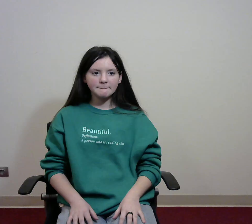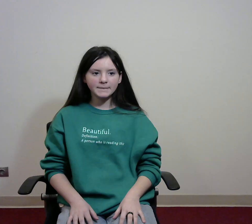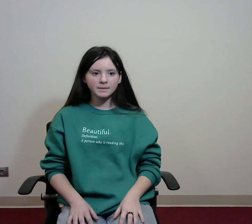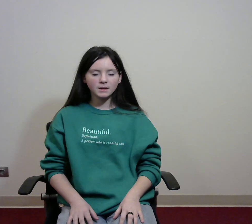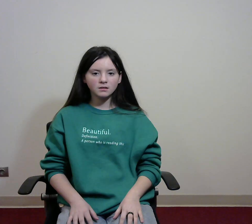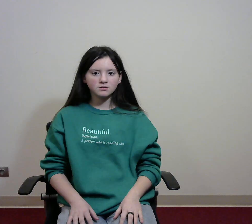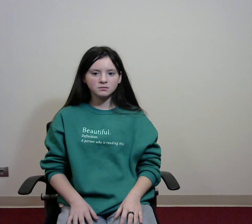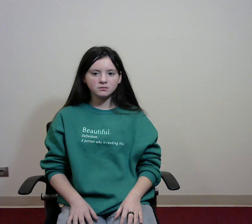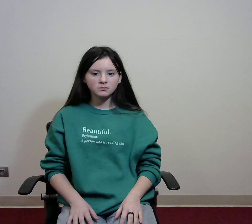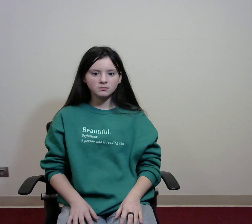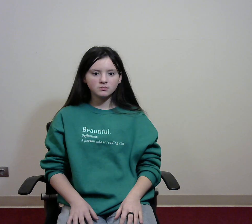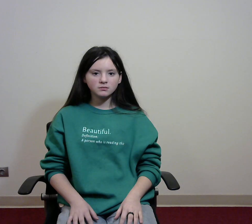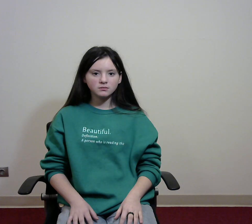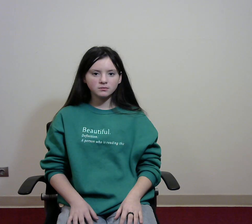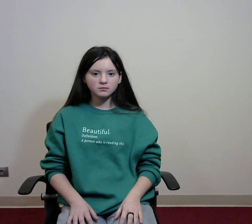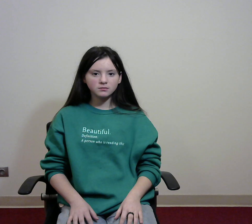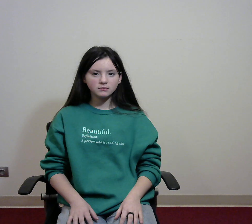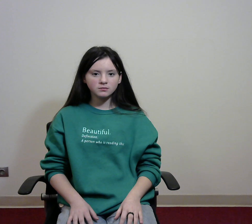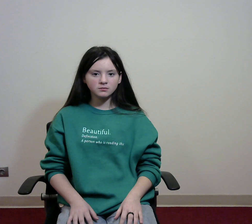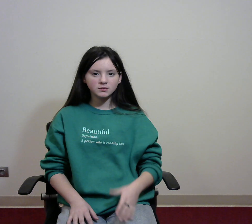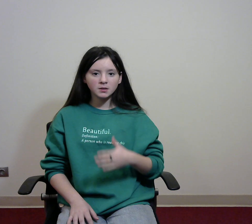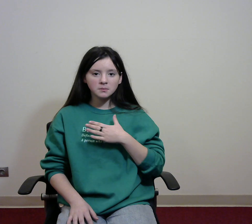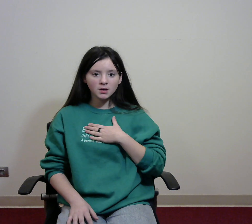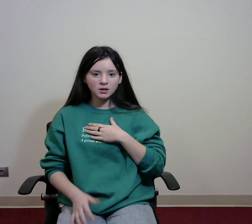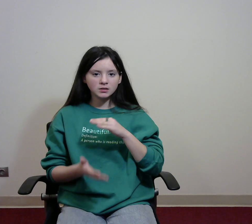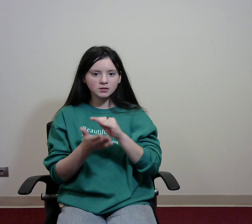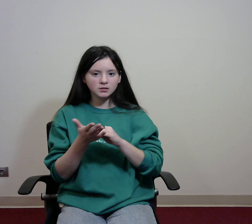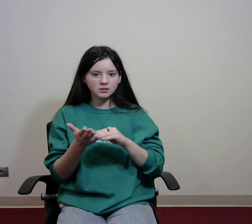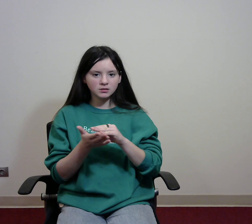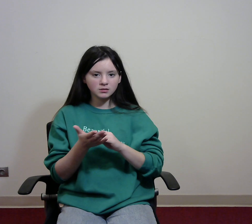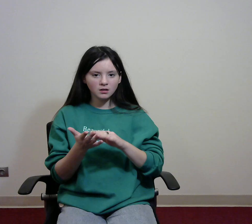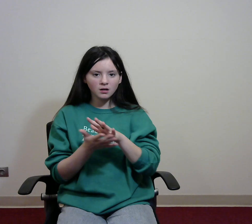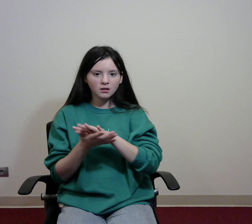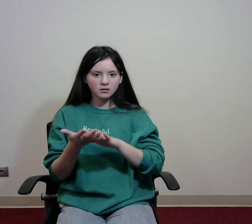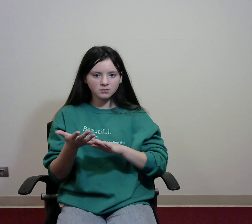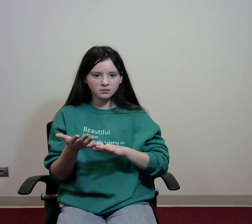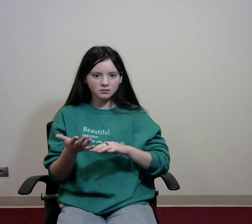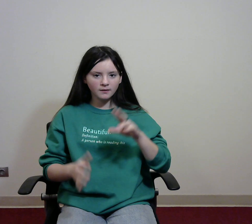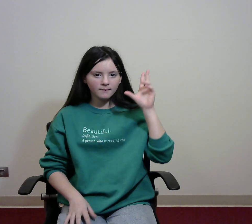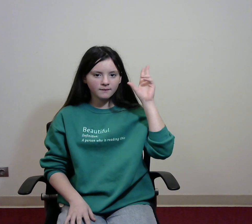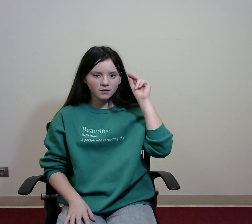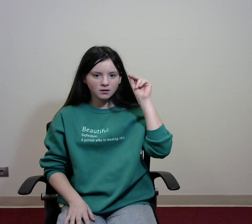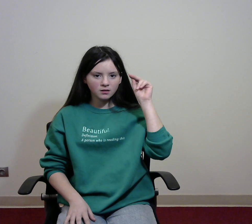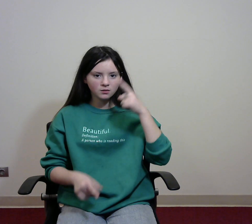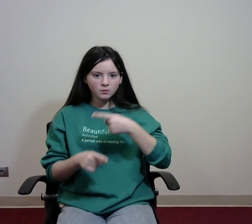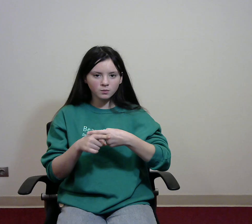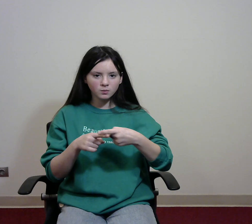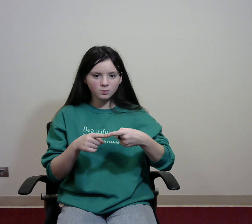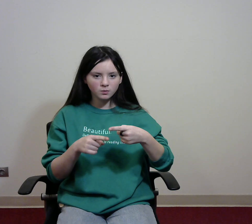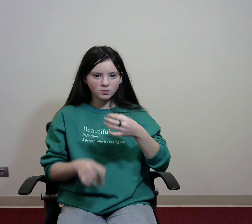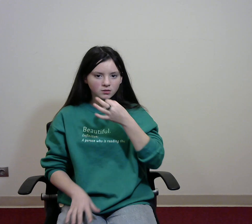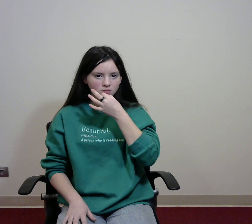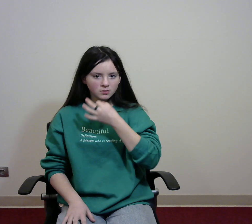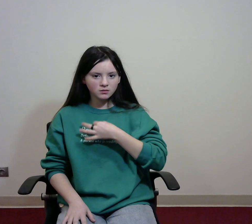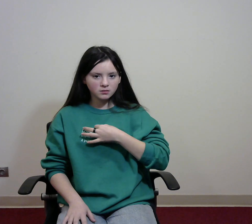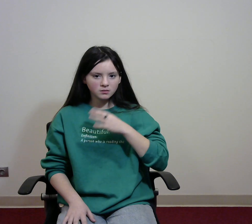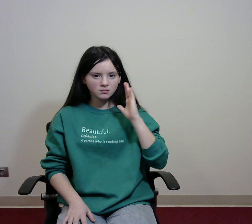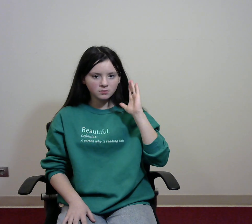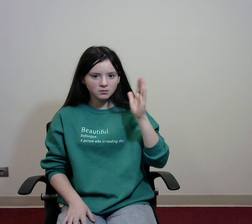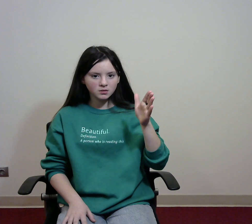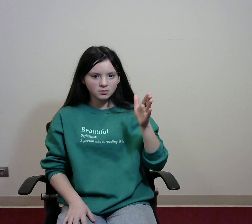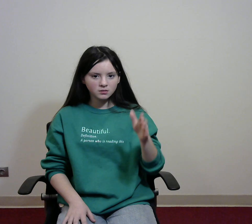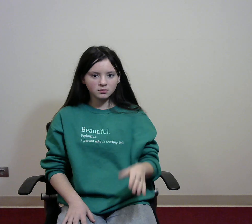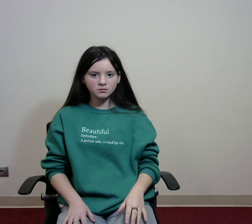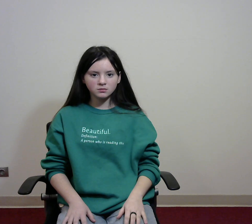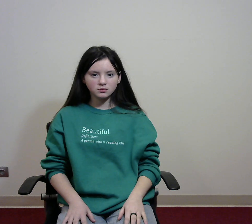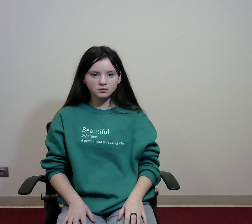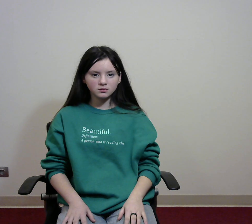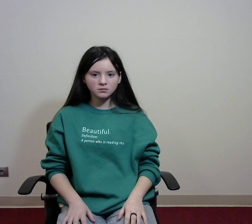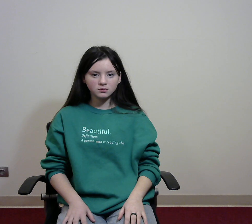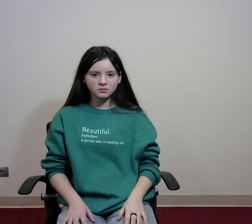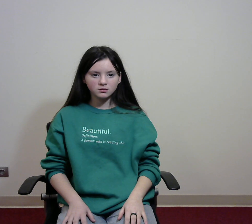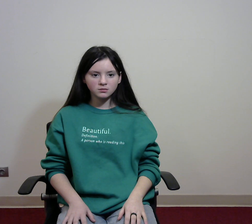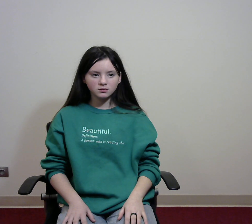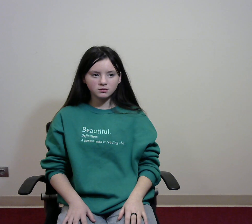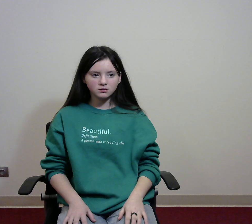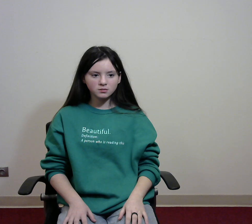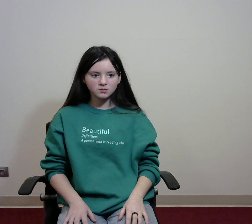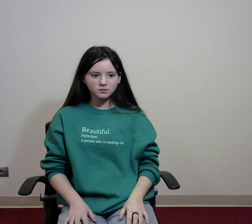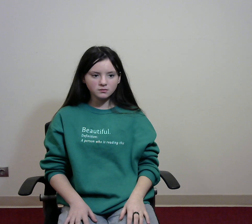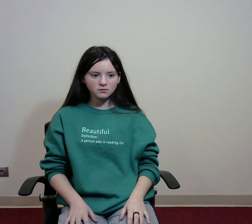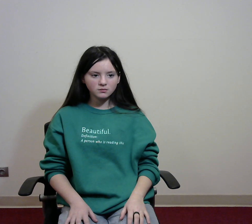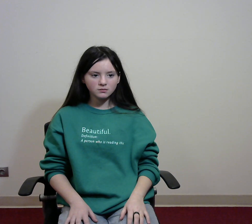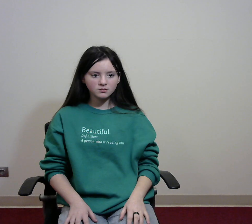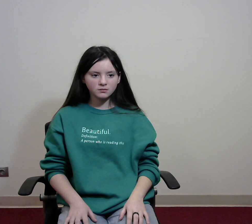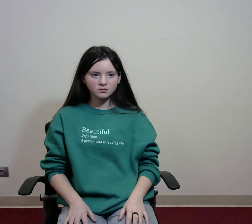Mənim yazdığım ərizəyə hansı müddətdə cavab gələcək?